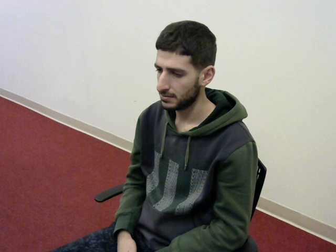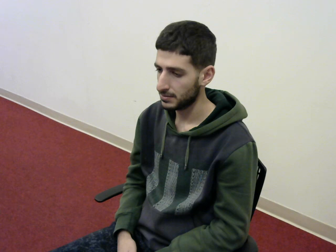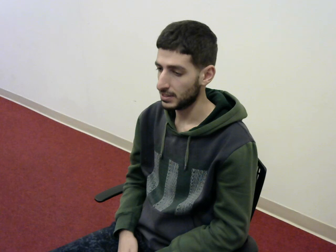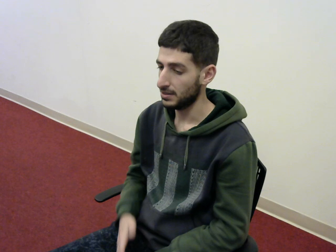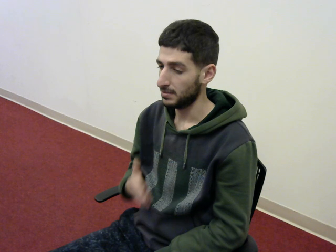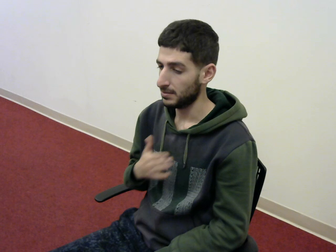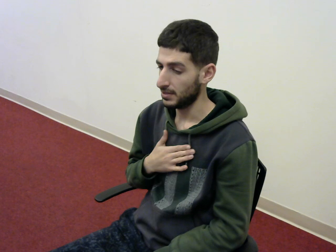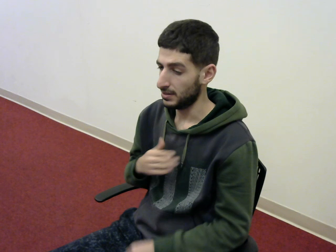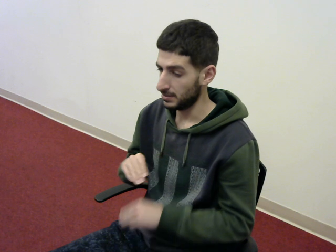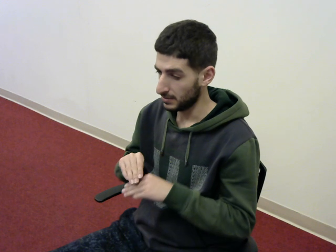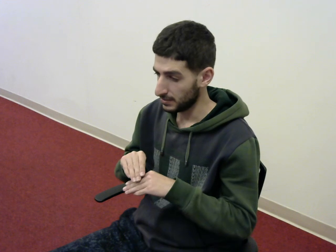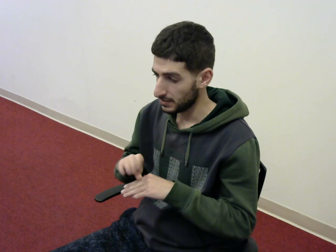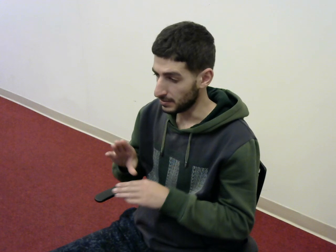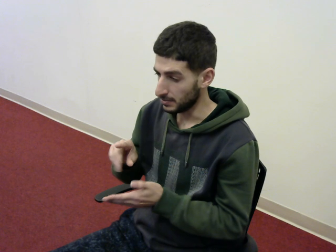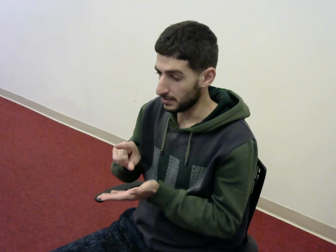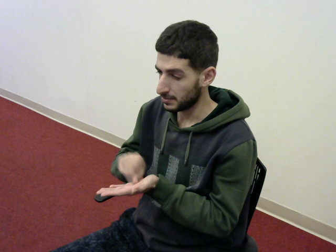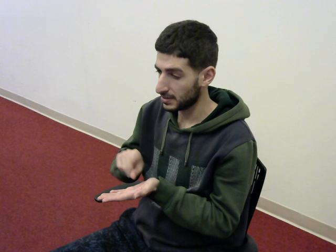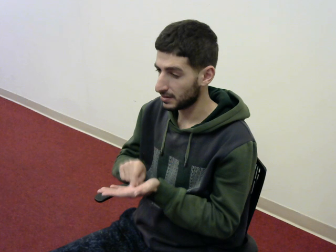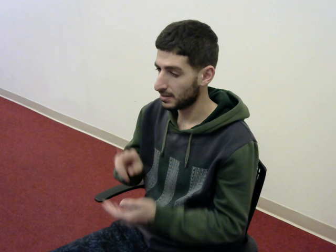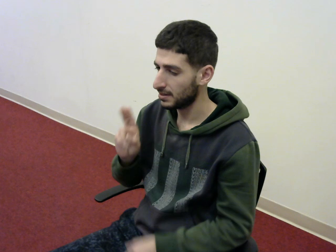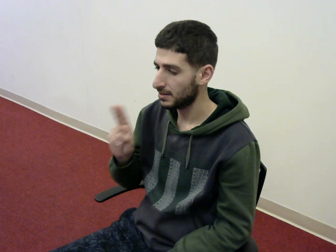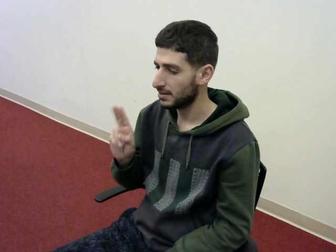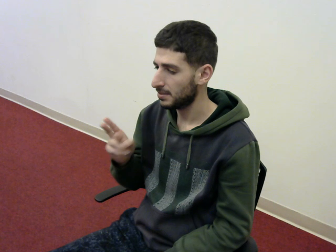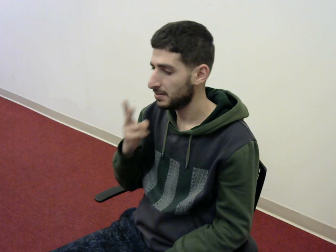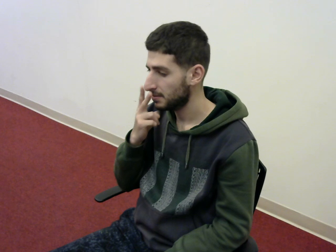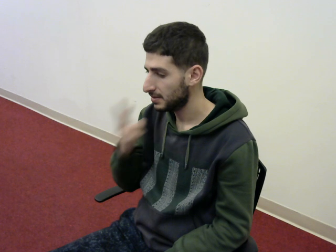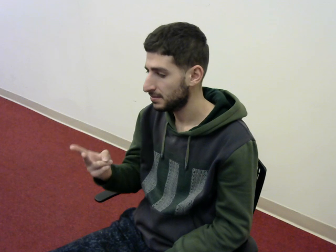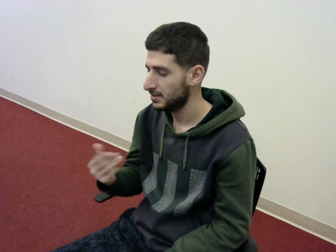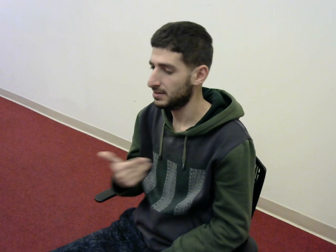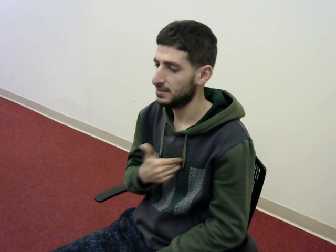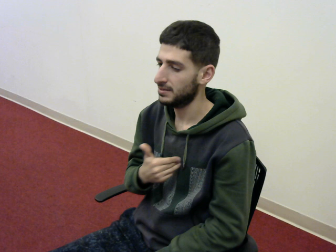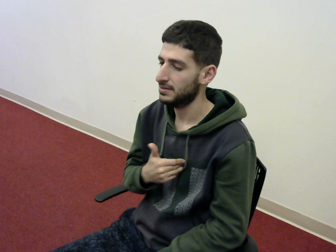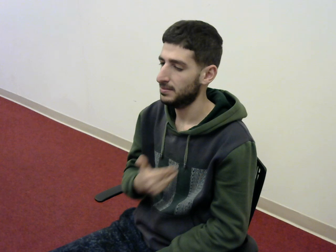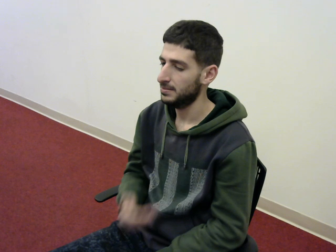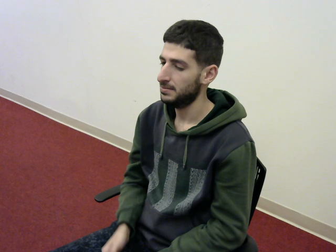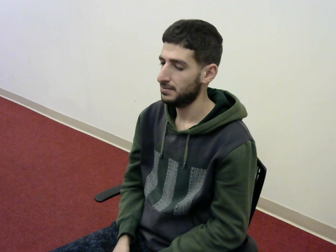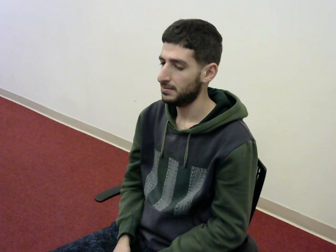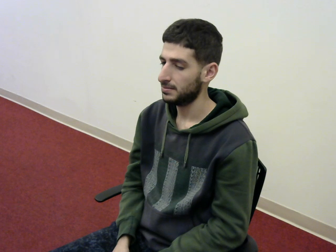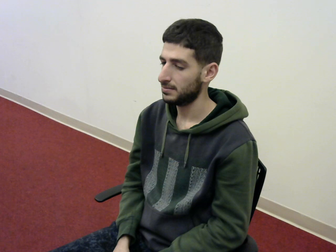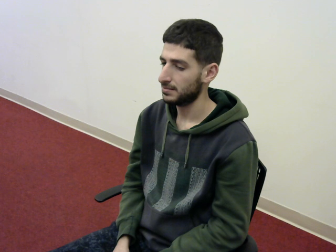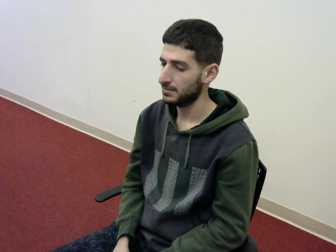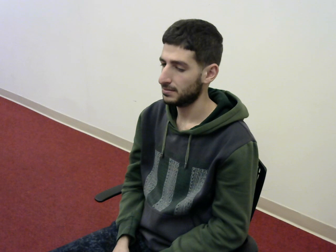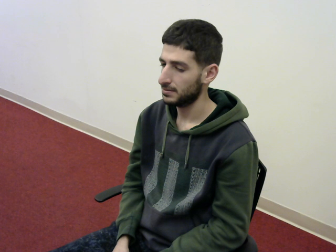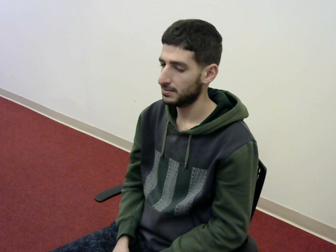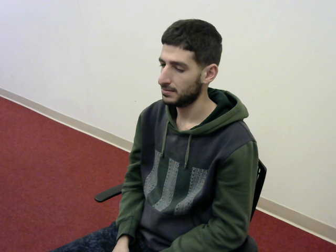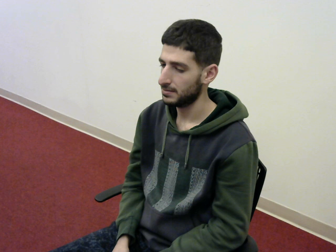Mən yığılmış pensiya kapitalıma baxmaq istəyirəm